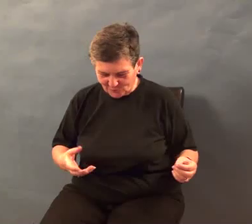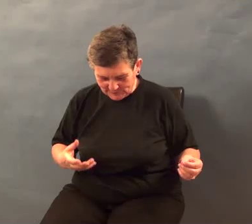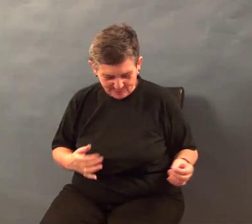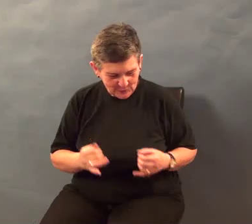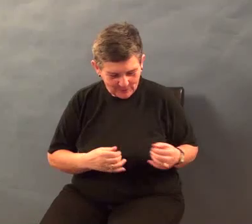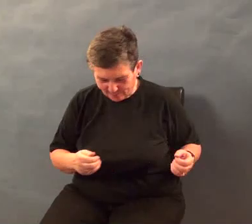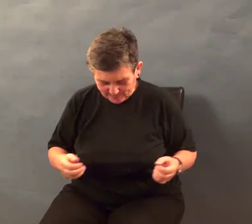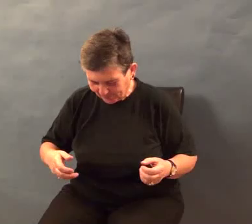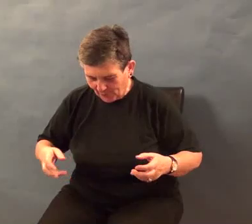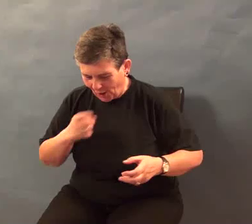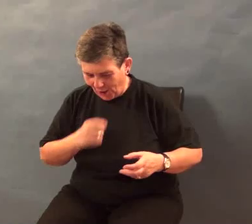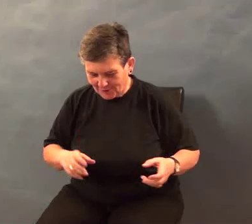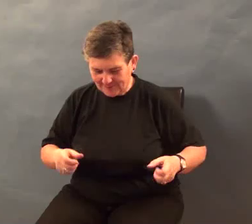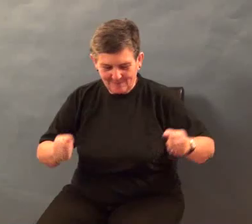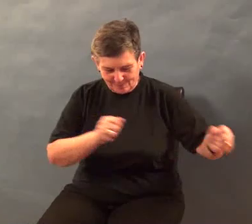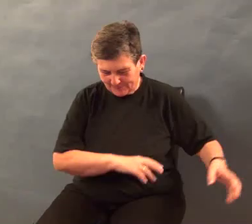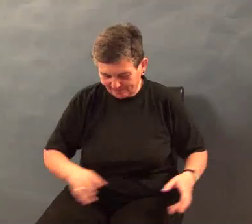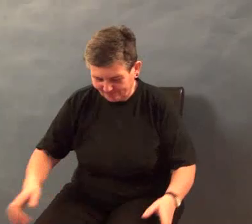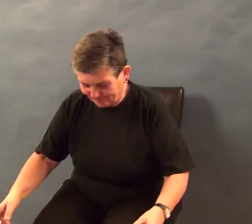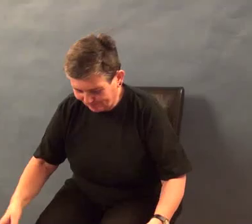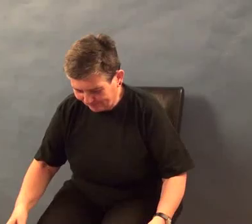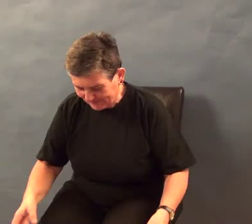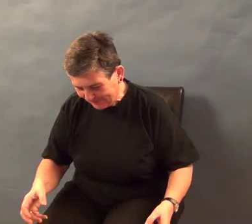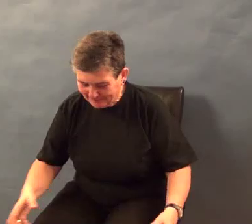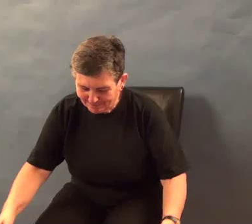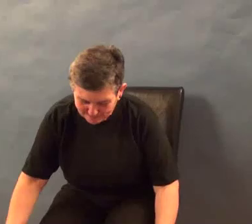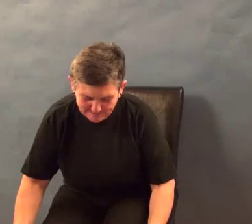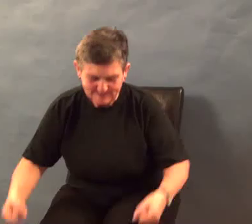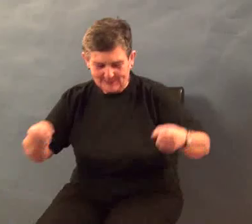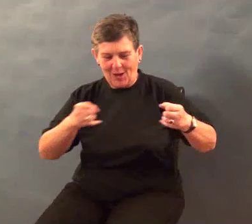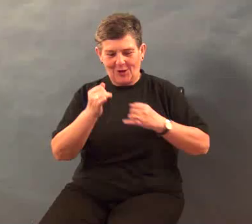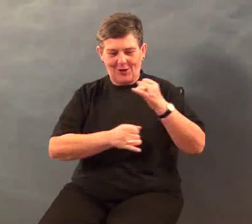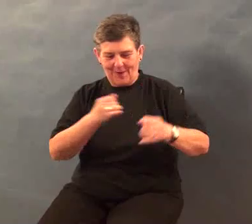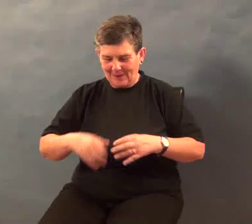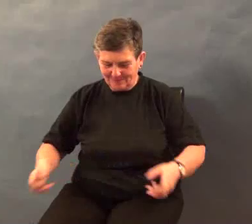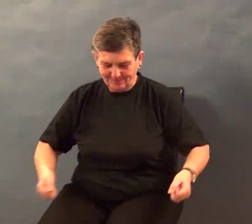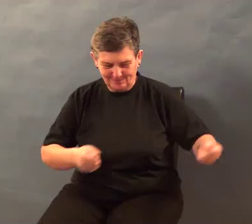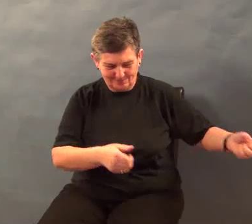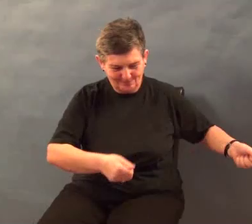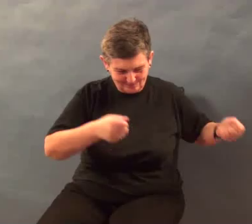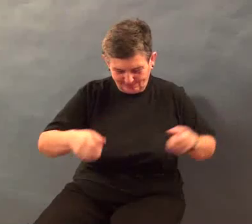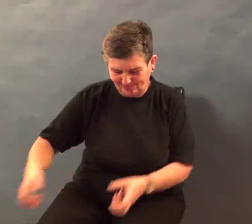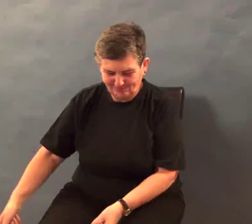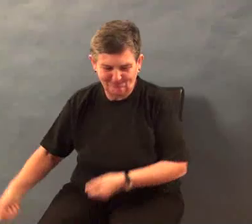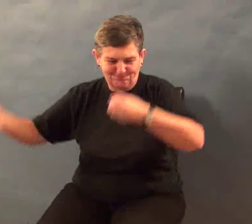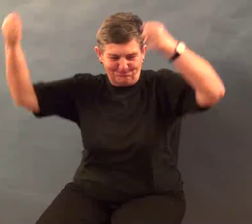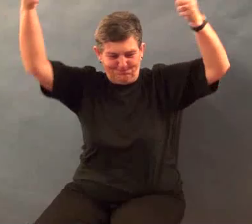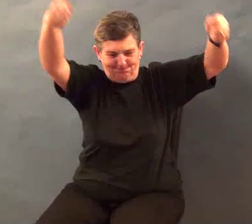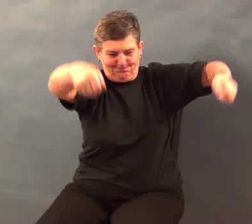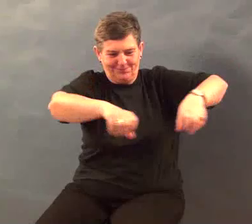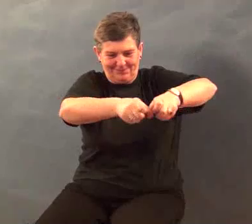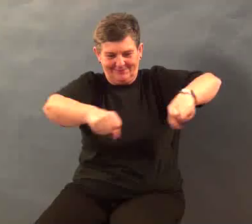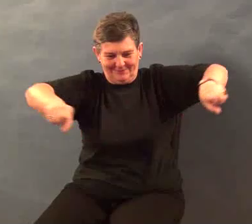Odstawia rower, podnosi kosz i stawia go na ramie roweru.